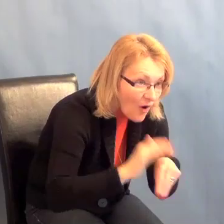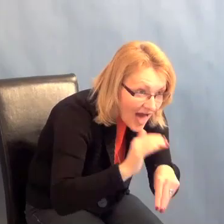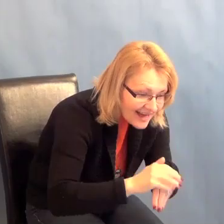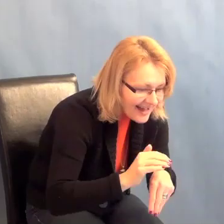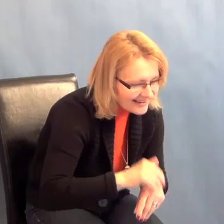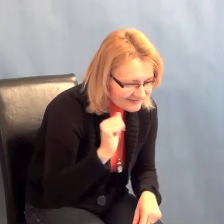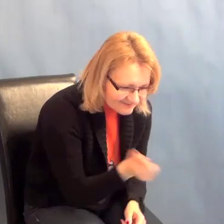Kolega?